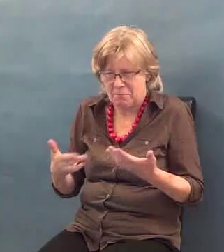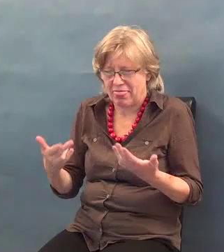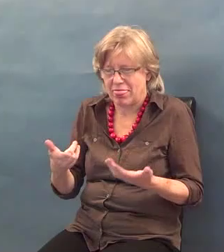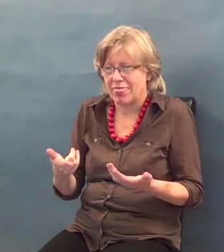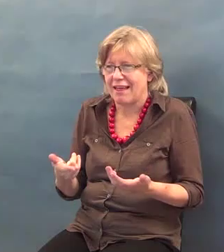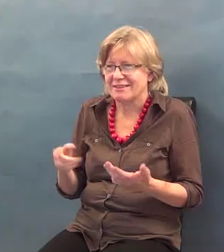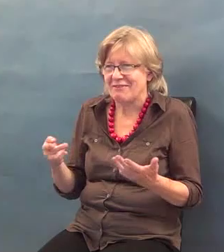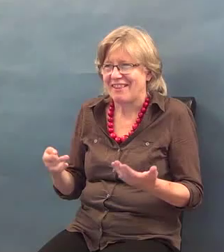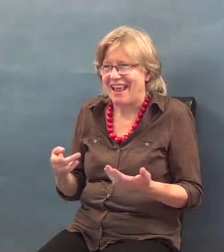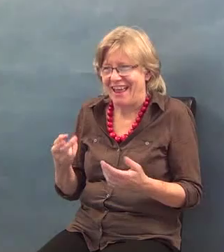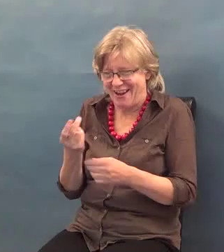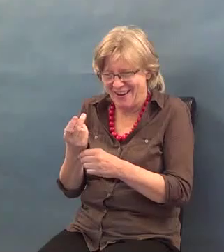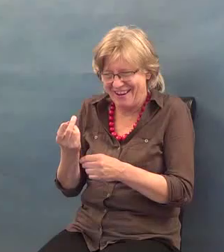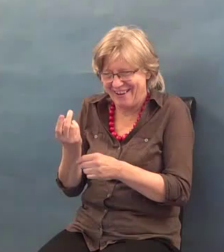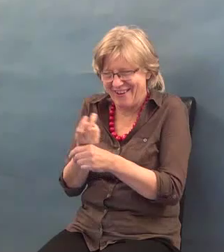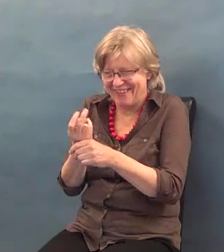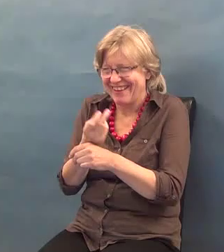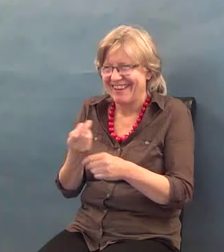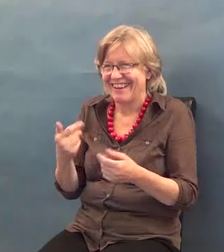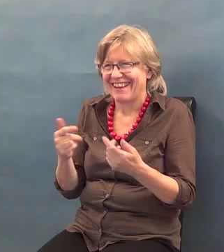Imieniny dziewiątego lutego.